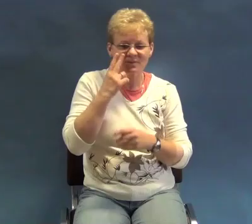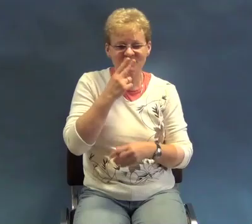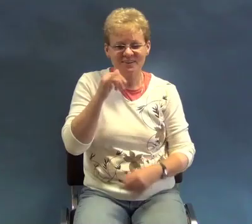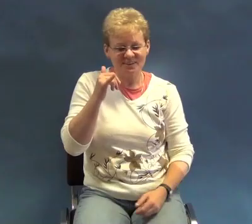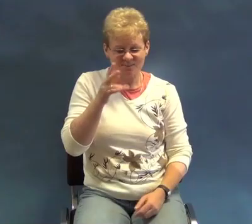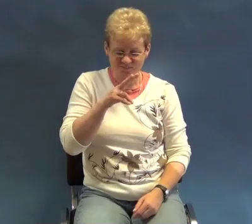To inny, drugi aktor.